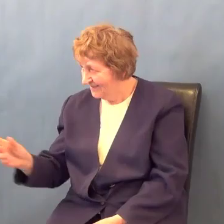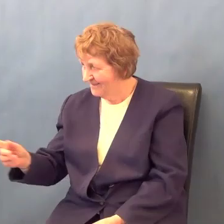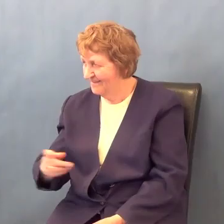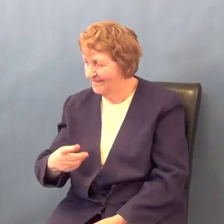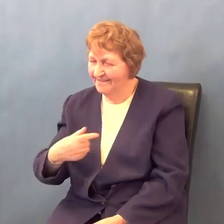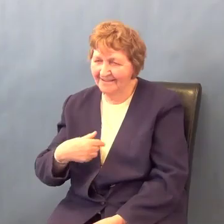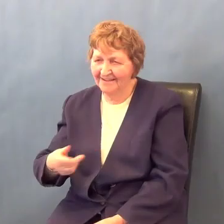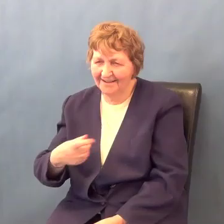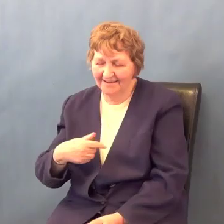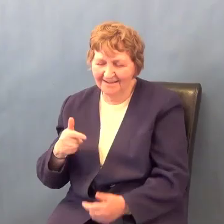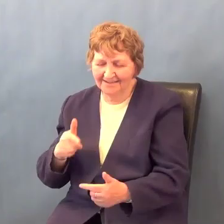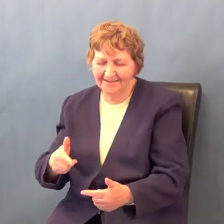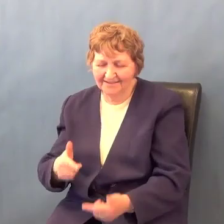Razem rozmawiamy.